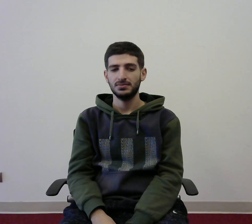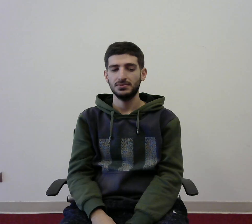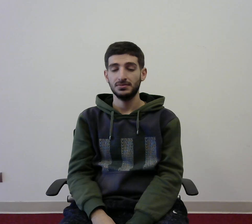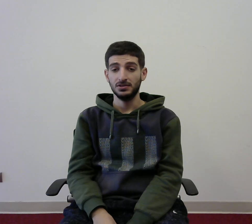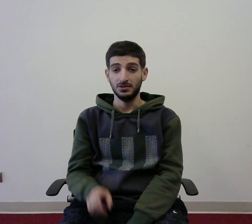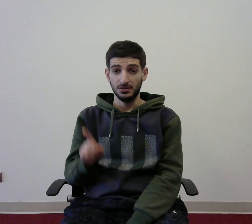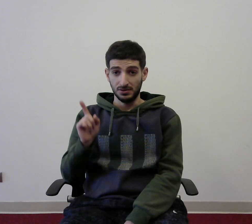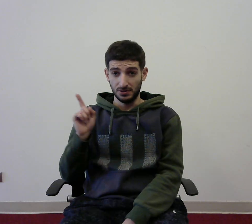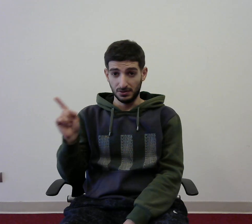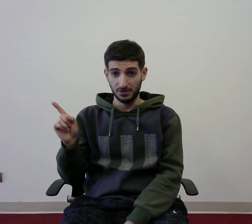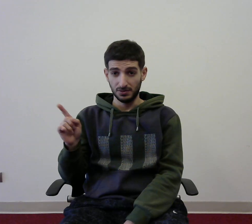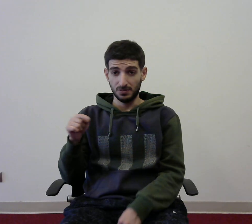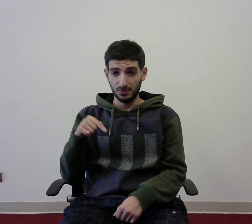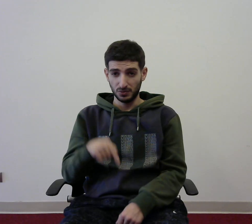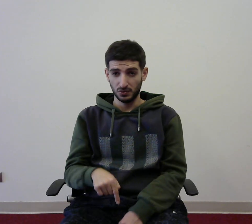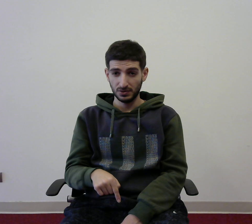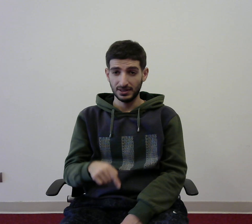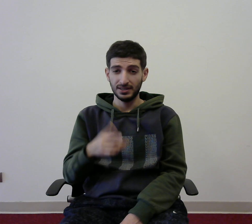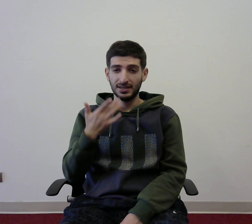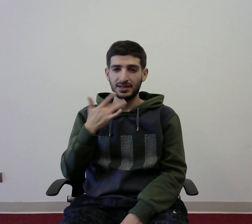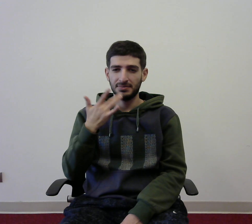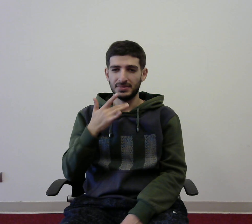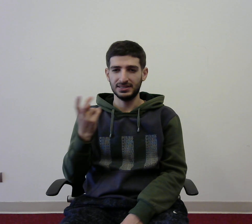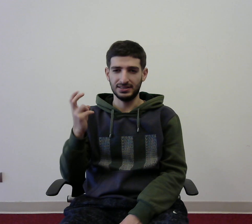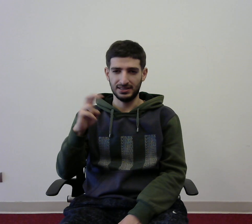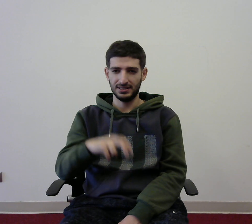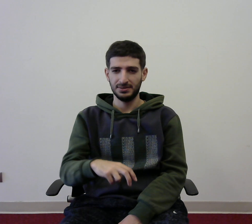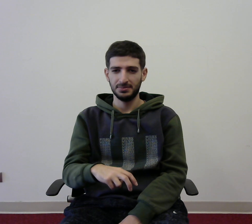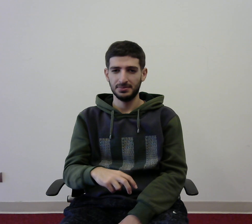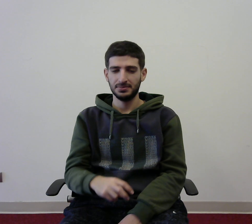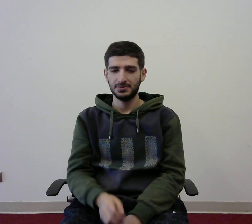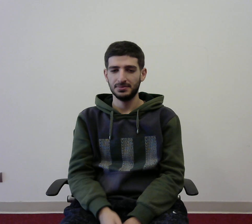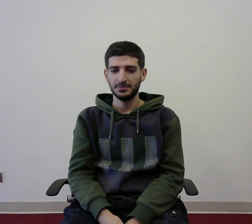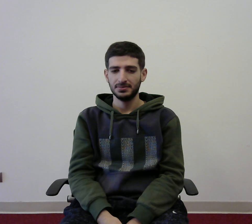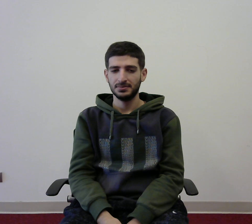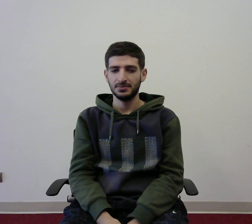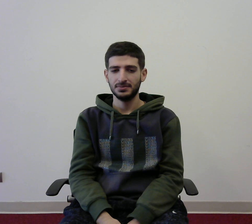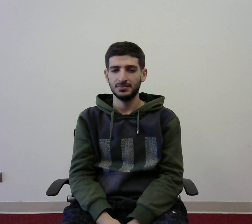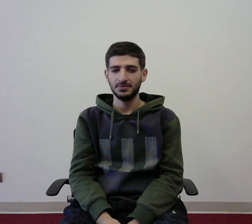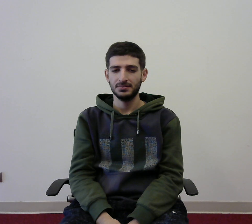O bura Amerikadan gəlib